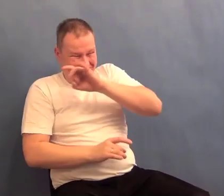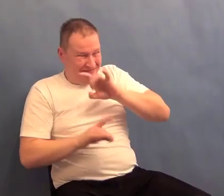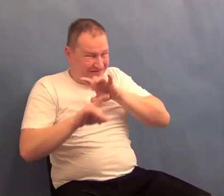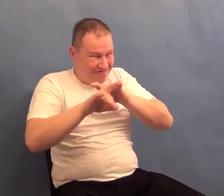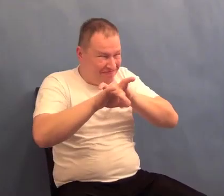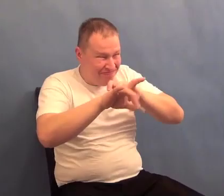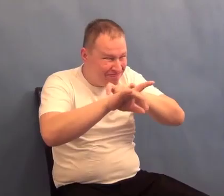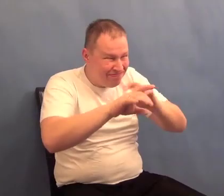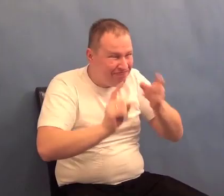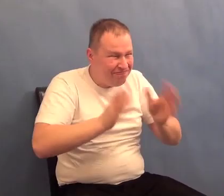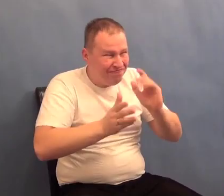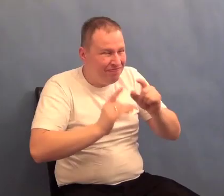Zaczął szybko biec.